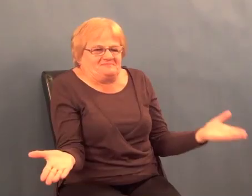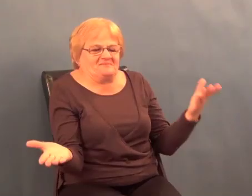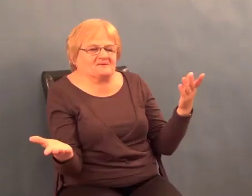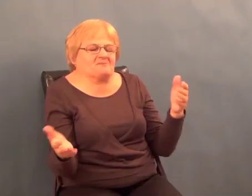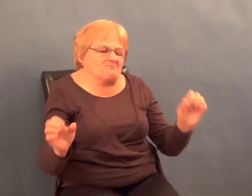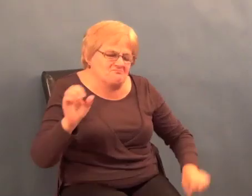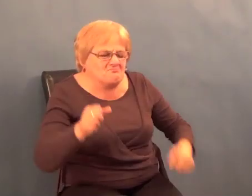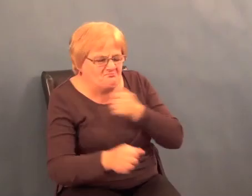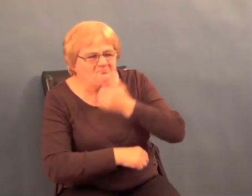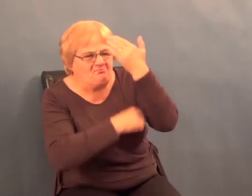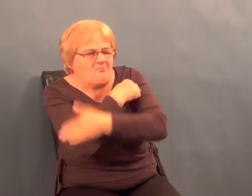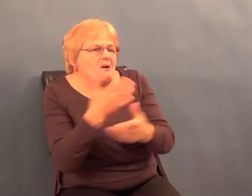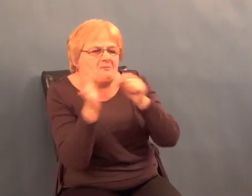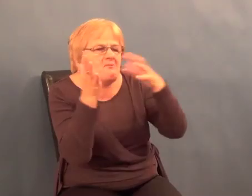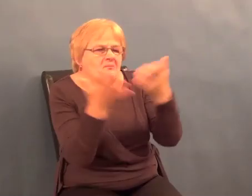Na końcu idzie smutny, bo nie udało mu się wziąć kurczątka.